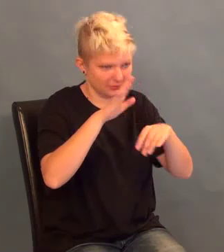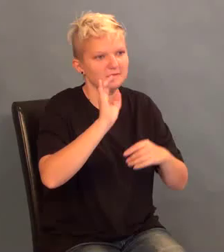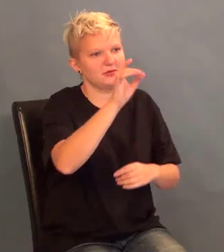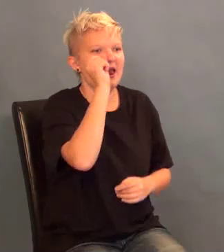Dobrze.